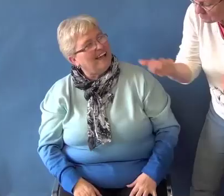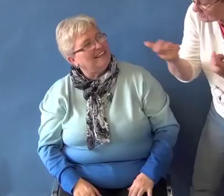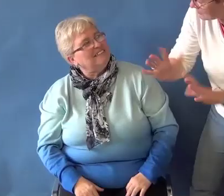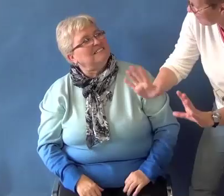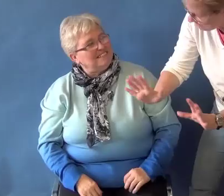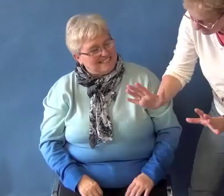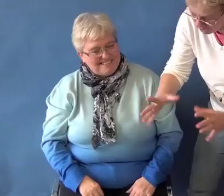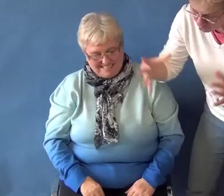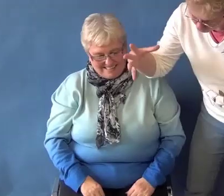Bo to jest niebezpieczne, jeśli trafi w czoło, więc nie chce.